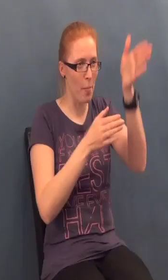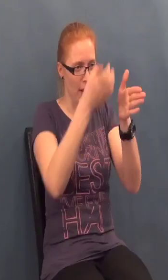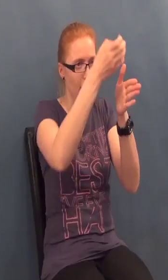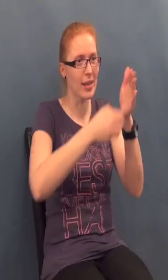Stalowa rura.